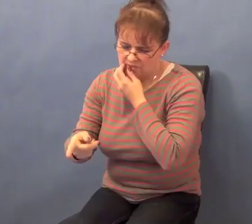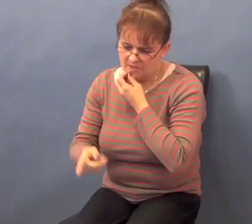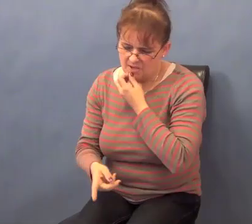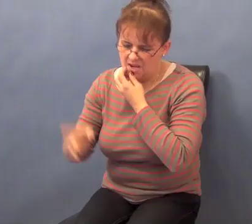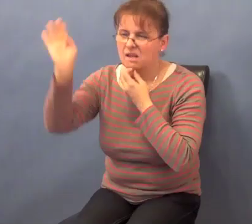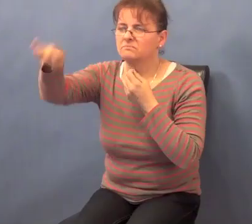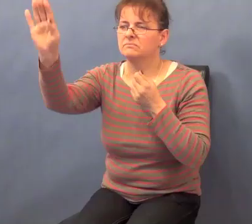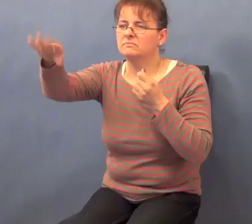Ty.